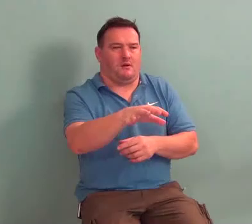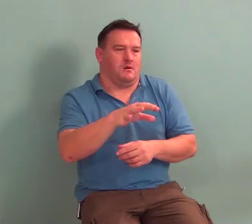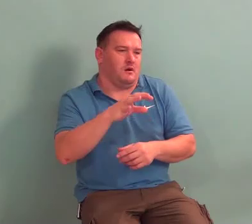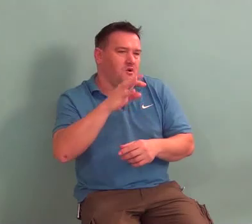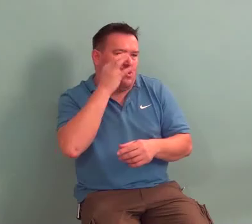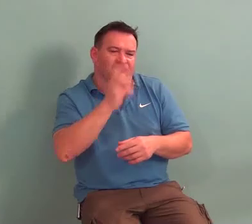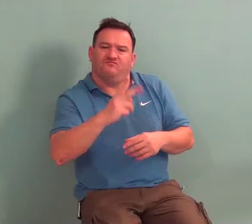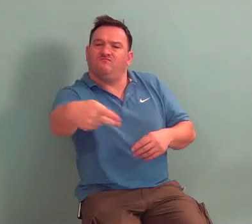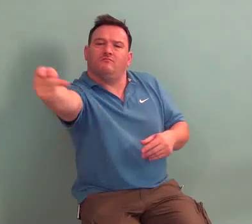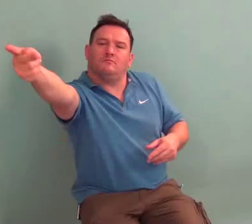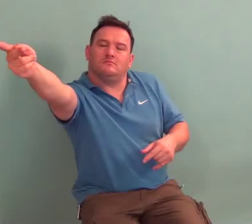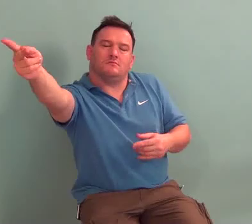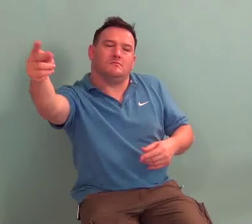Kot przekoziołkował.